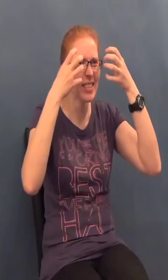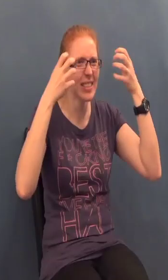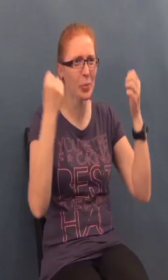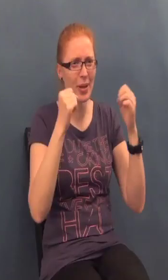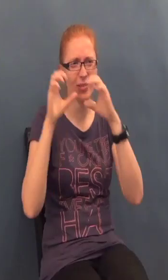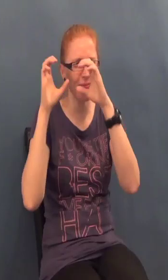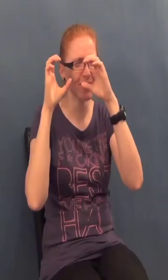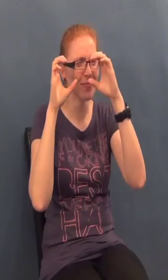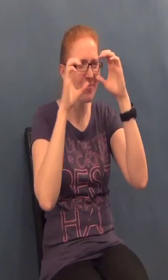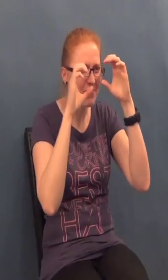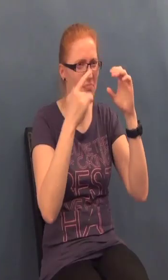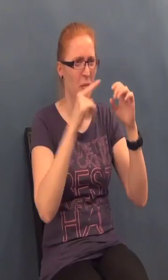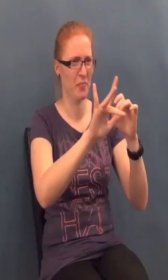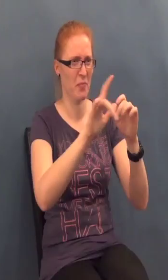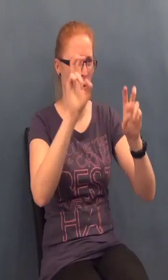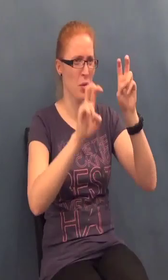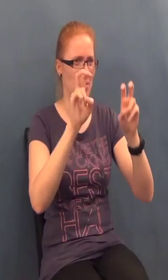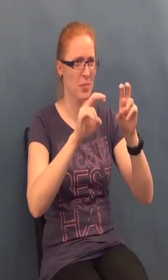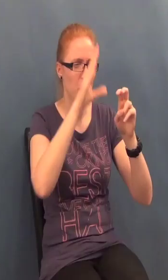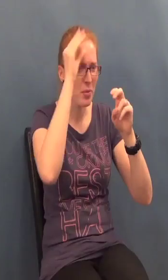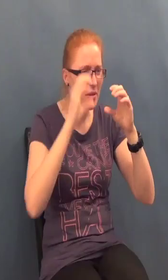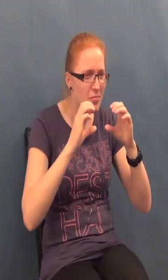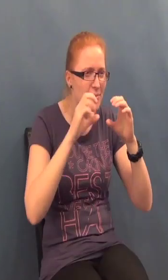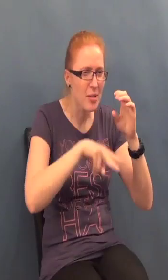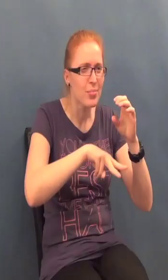Zauważa przez lornetkę hotel. Ogląda piętra od dołu do góry.